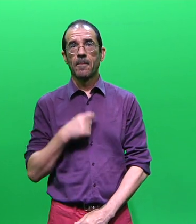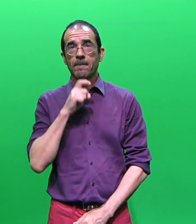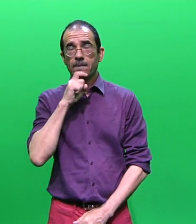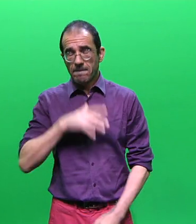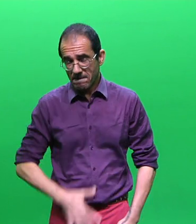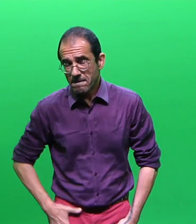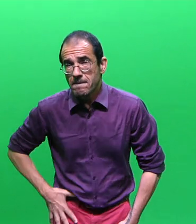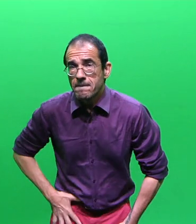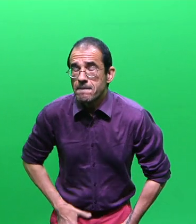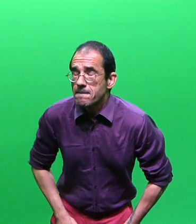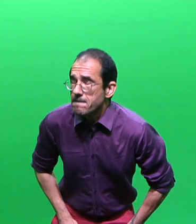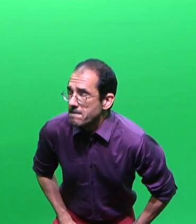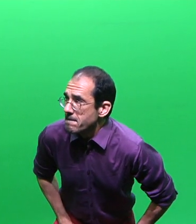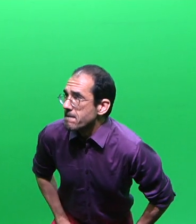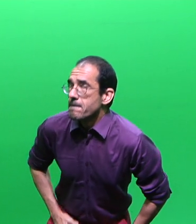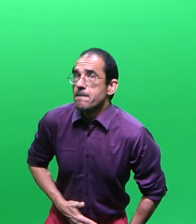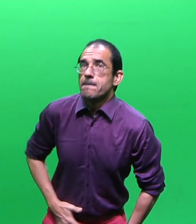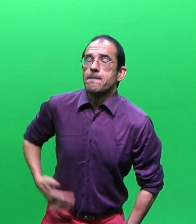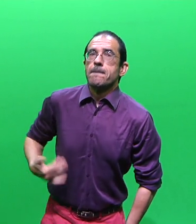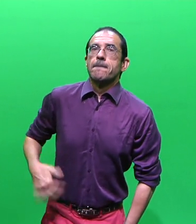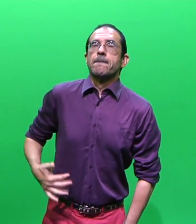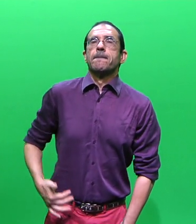Em fa molt de mal la zona genital.